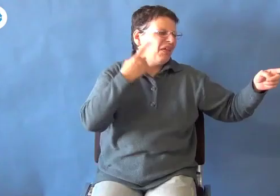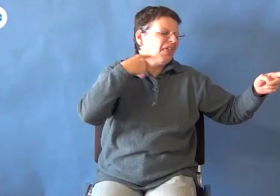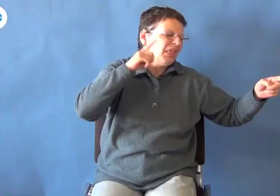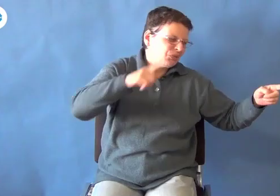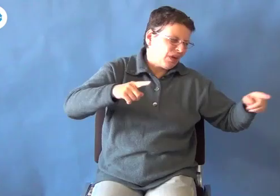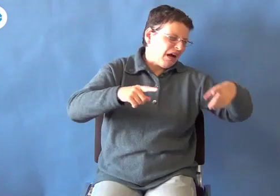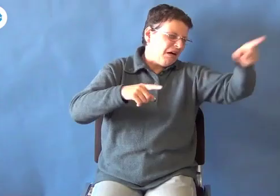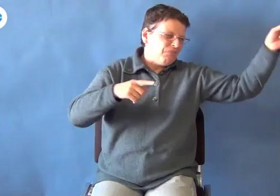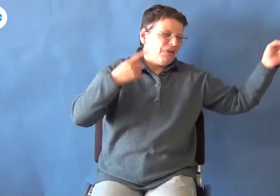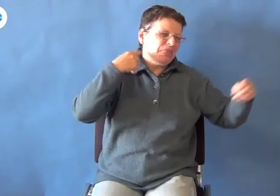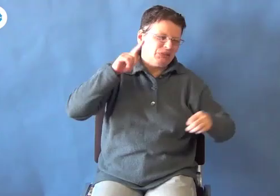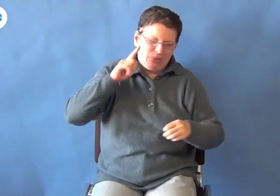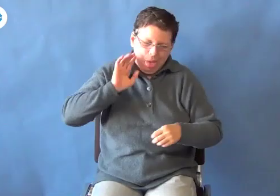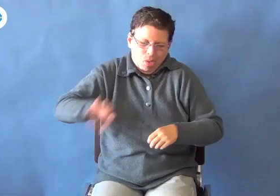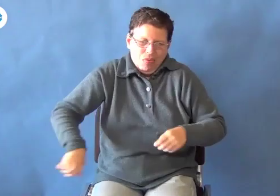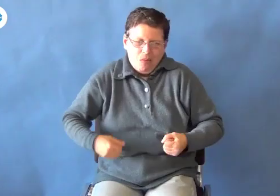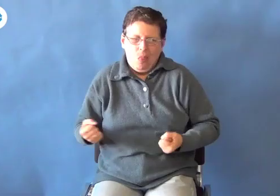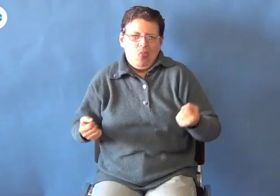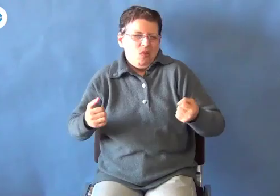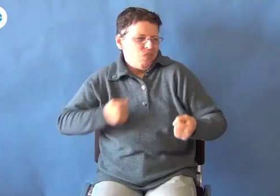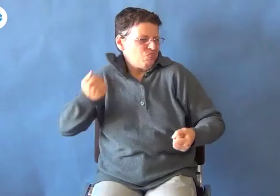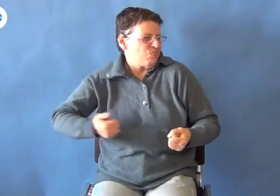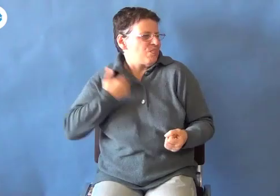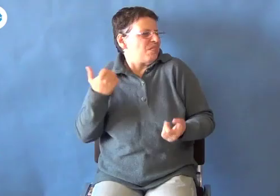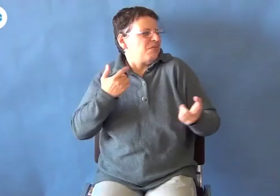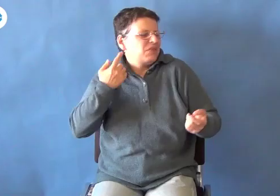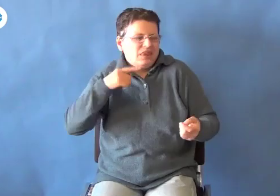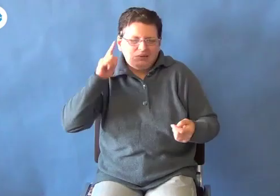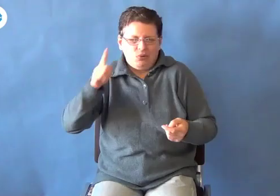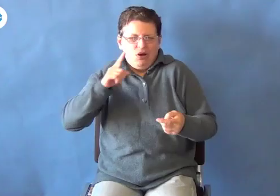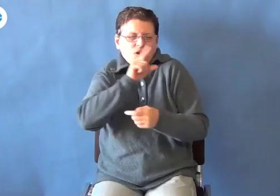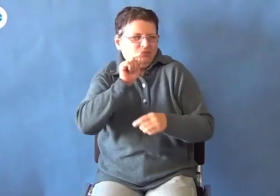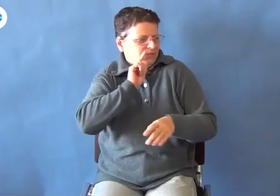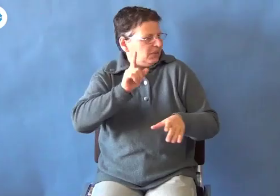Wiele osób nie słucha i jedzie mimo ostrzeżeń.